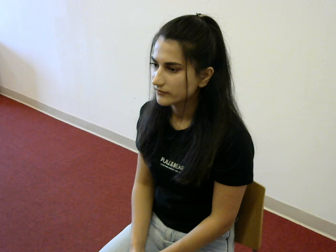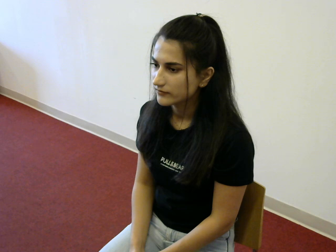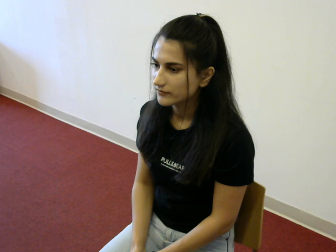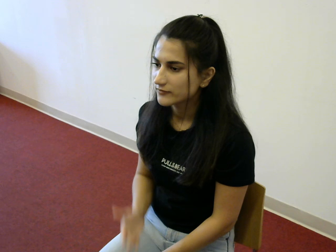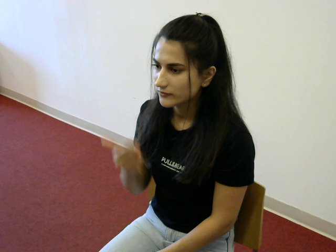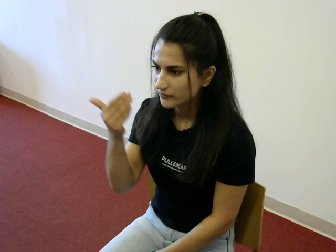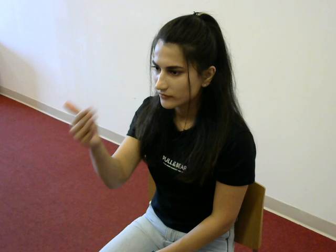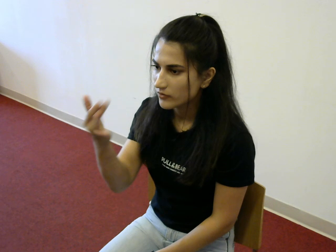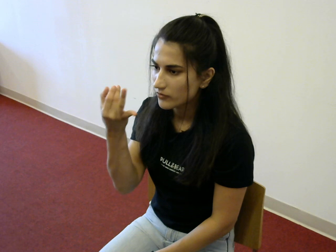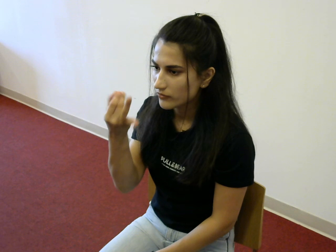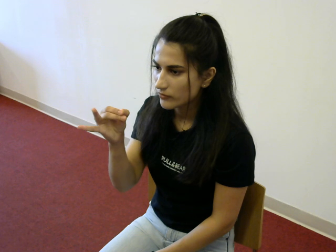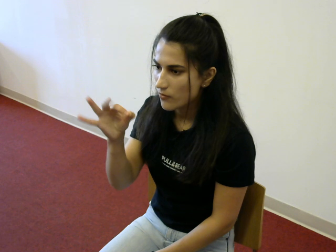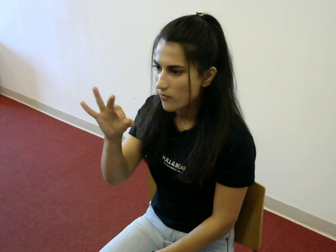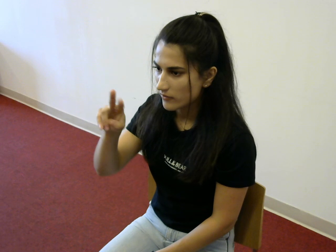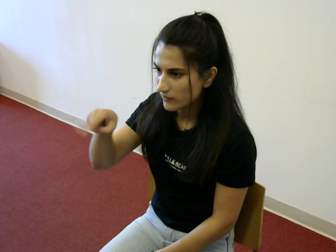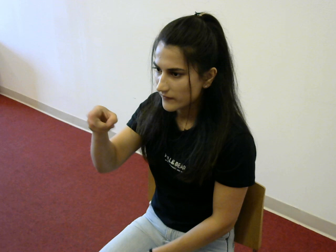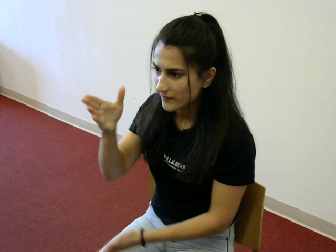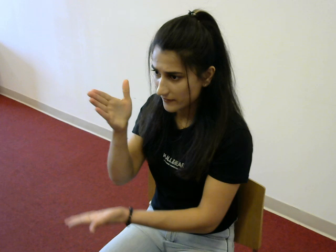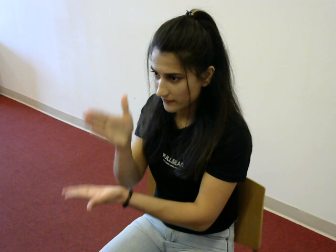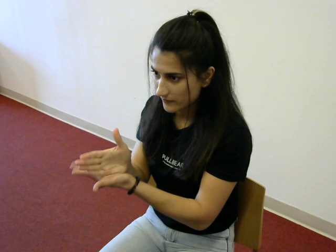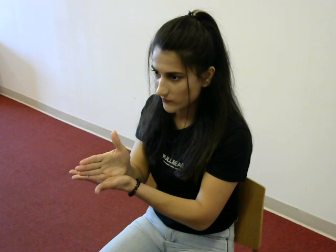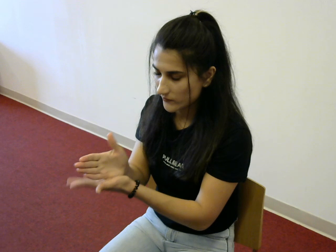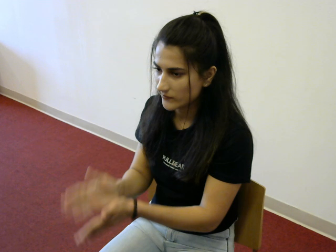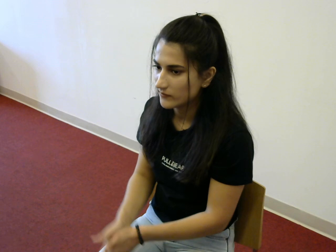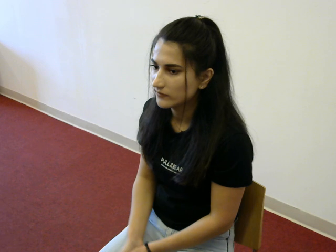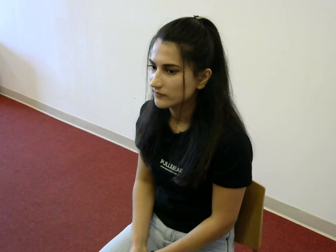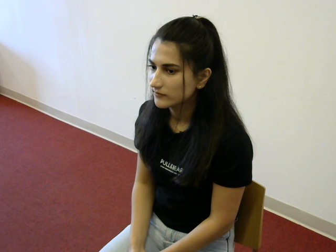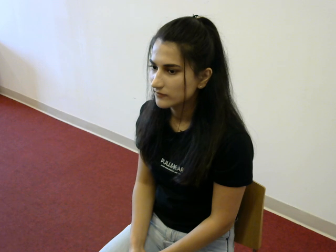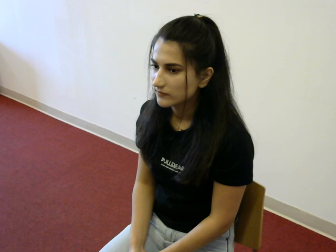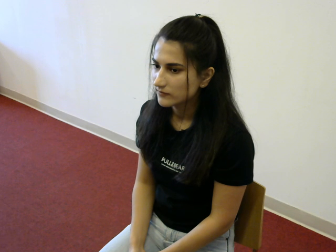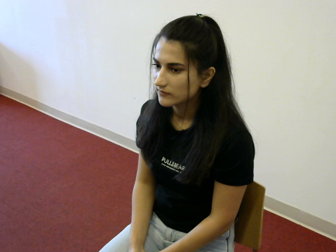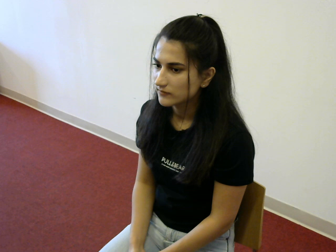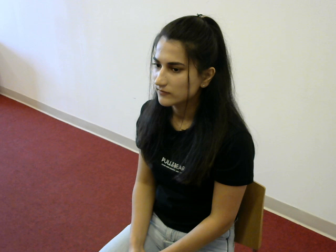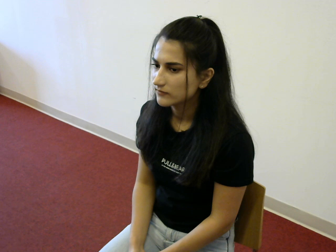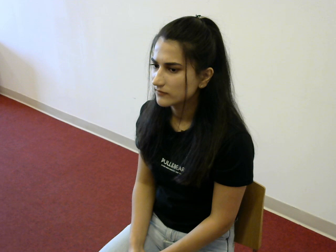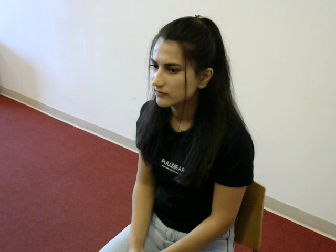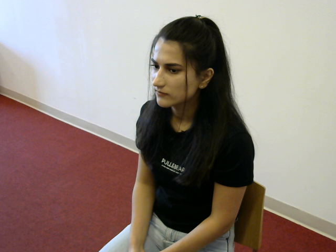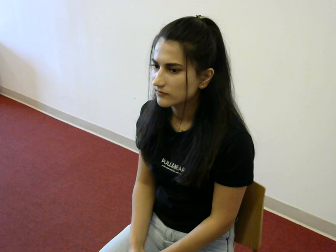Sizdə yod varmı?